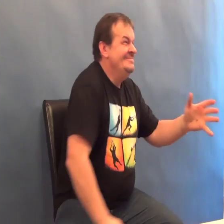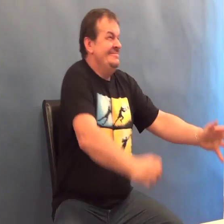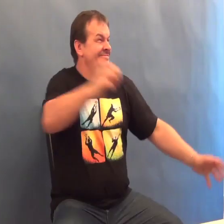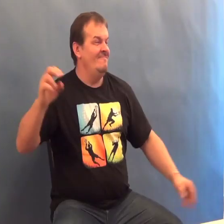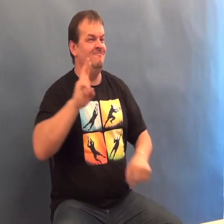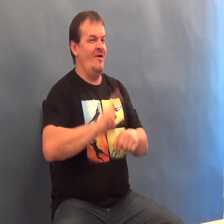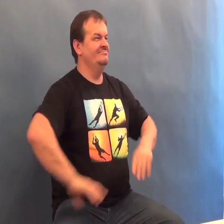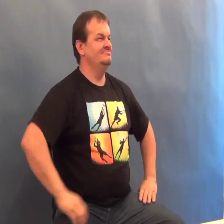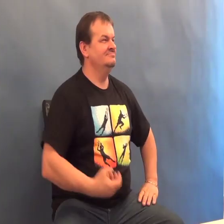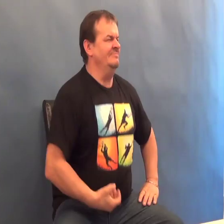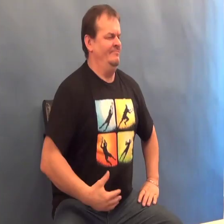A z tyłu stoi policjant, który dostał się w brzuch.